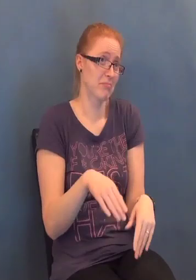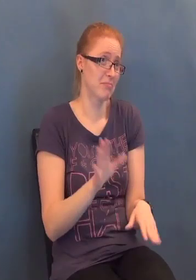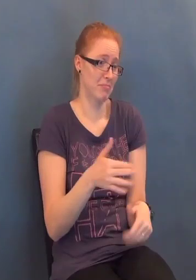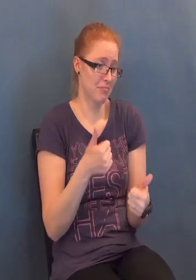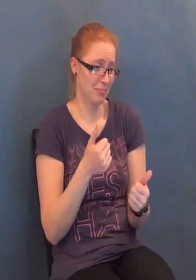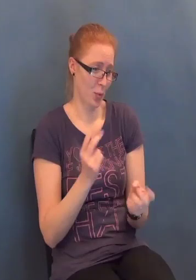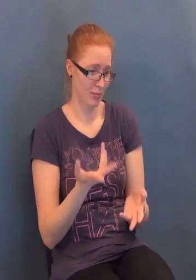Może być?